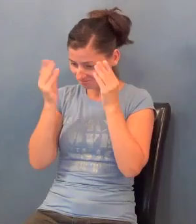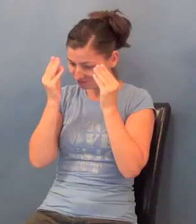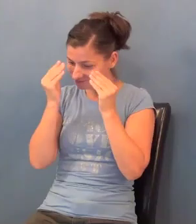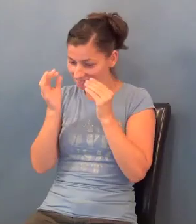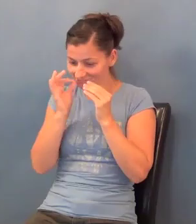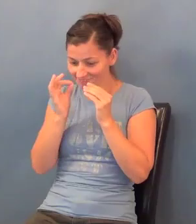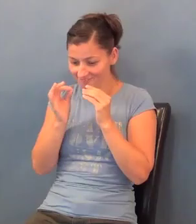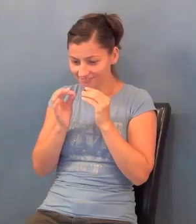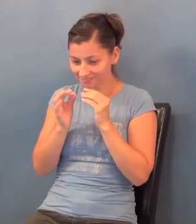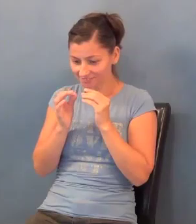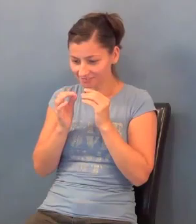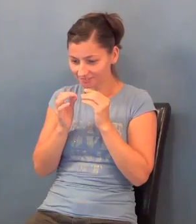Zapominam, dobrze?